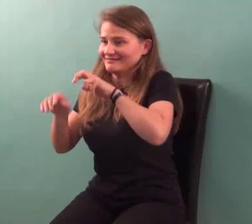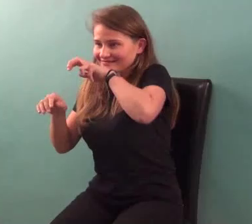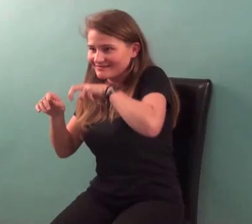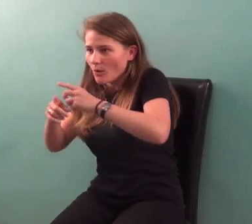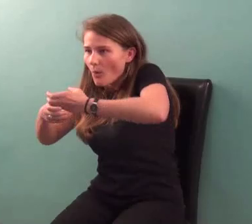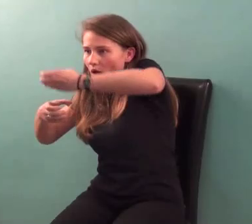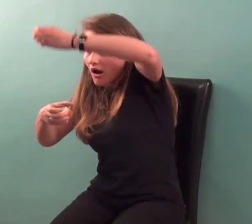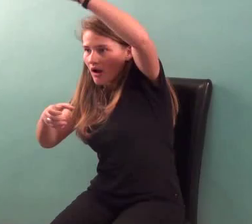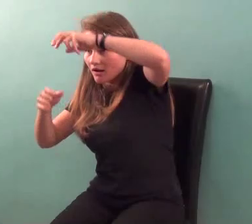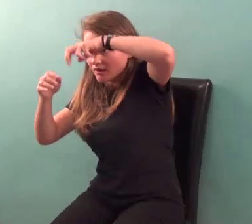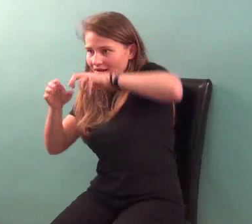Wchodzi przez rurę.